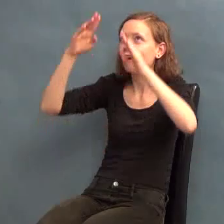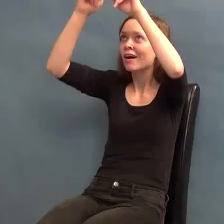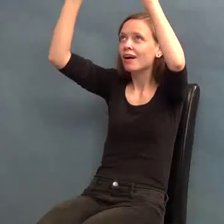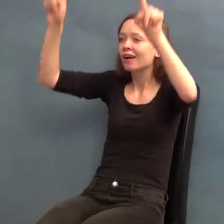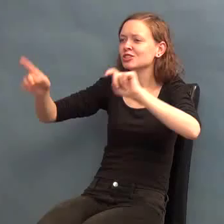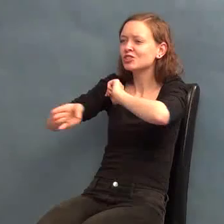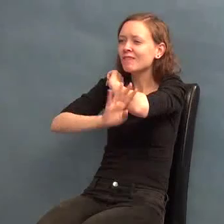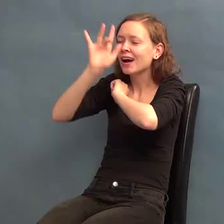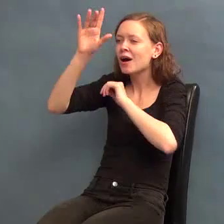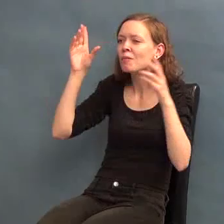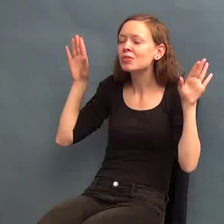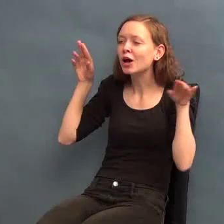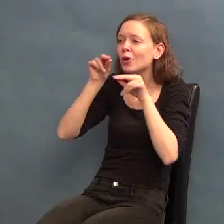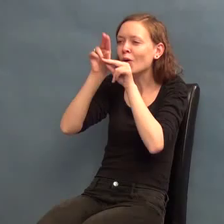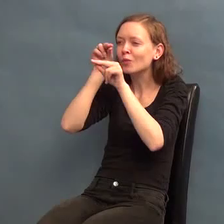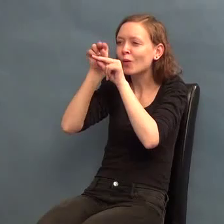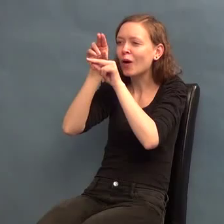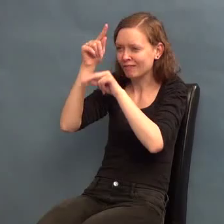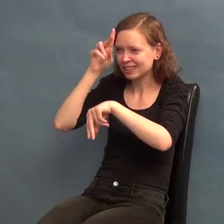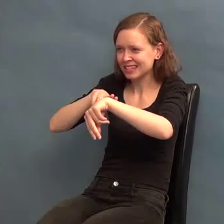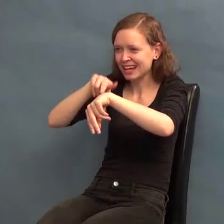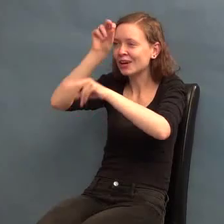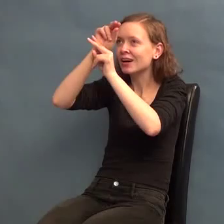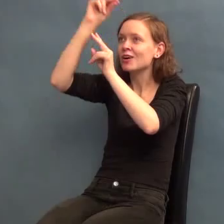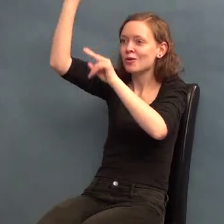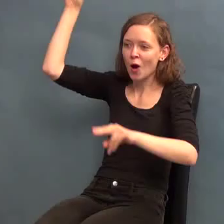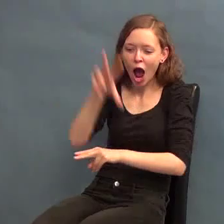Ptaszek w drewnianym domku, kukułka w zegarze.